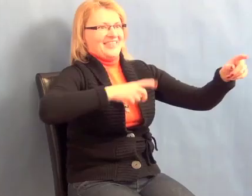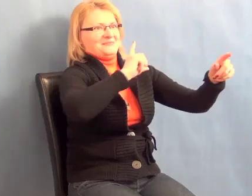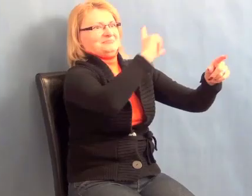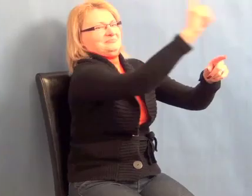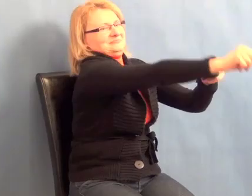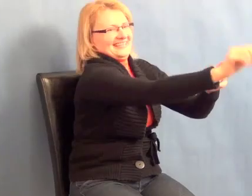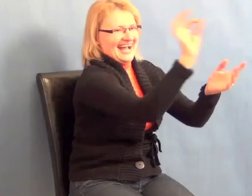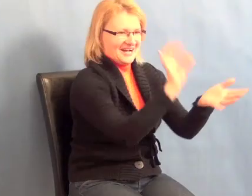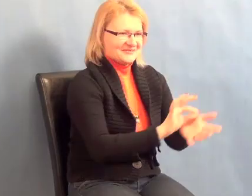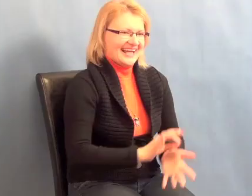Tam poszedł, akurat.